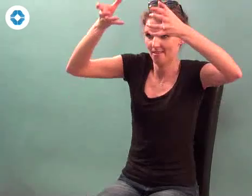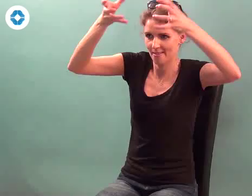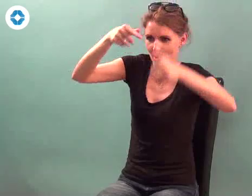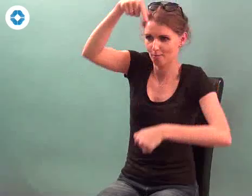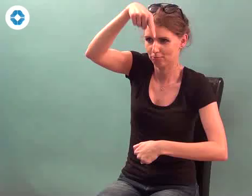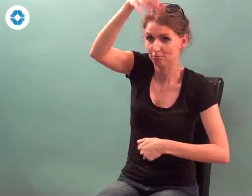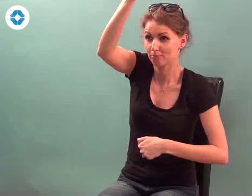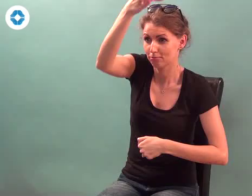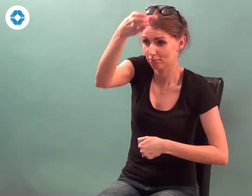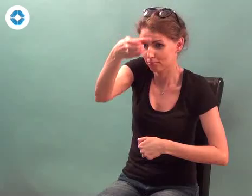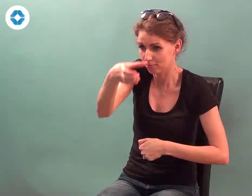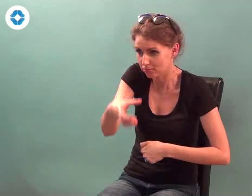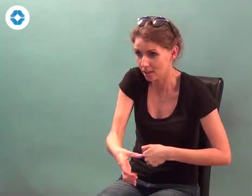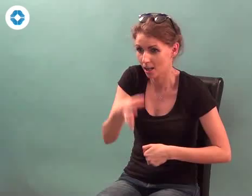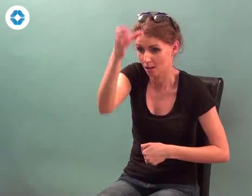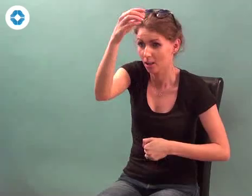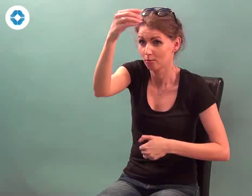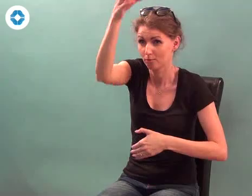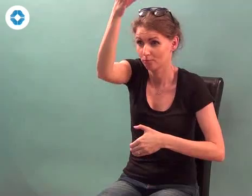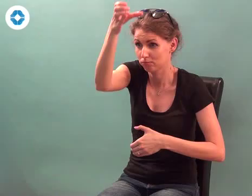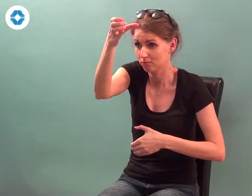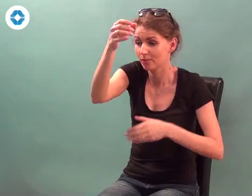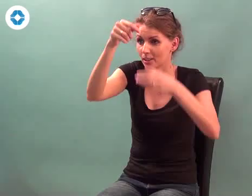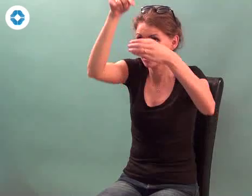Wrzuca kulę do rynny, kula spada w dół.